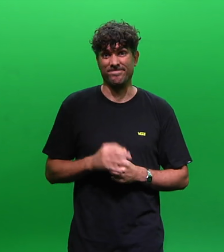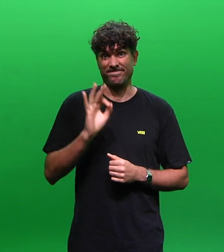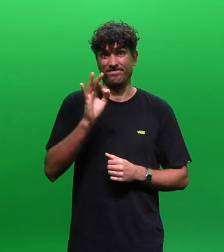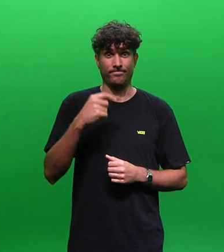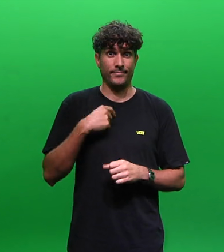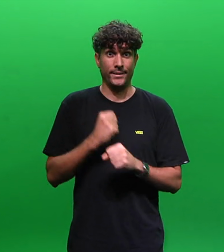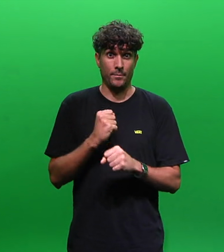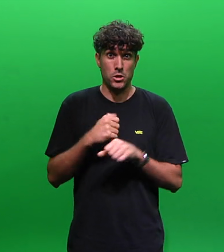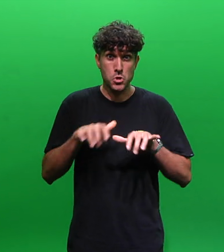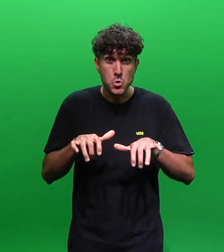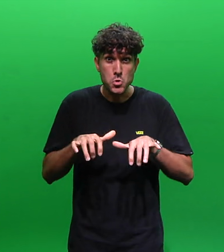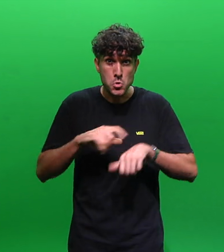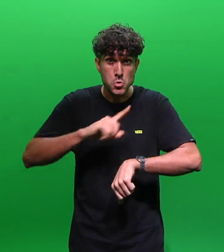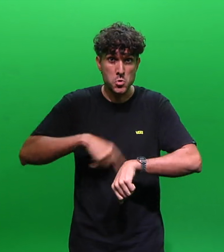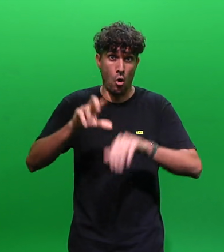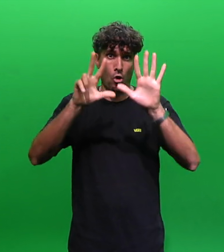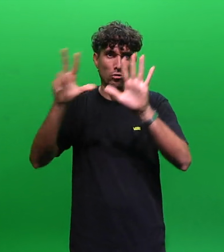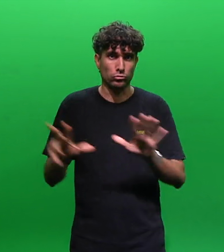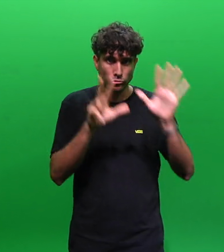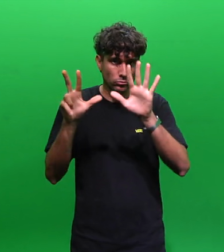Sí, treballo amb l'ordinador vuit hores.